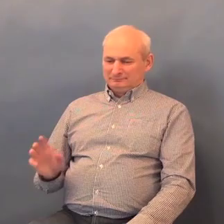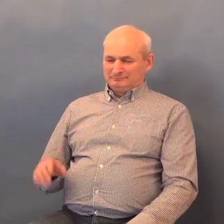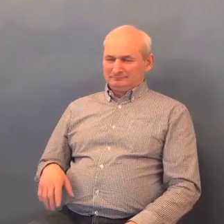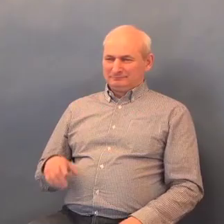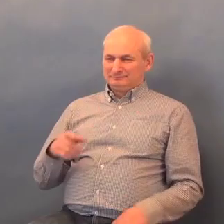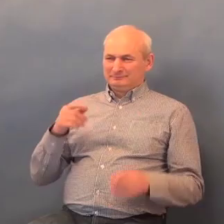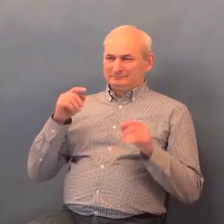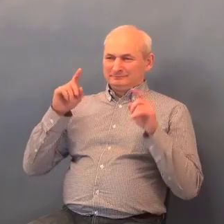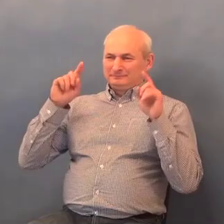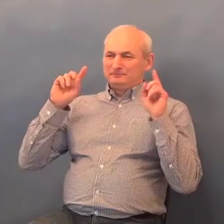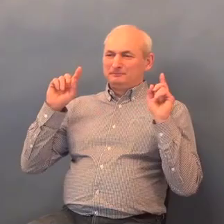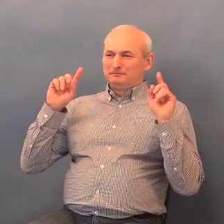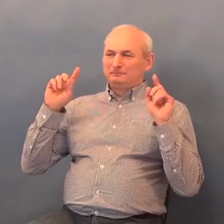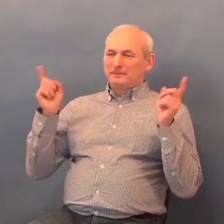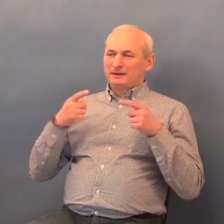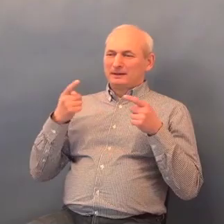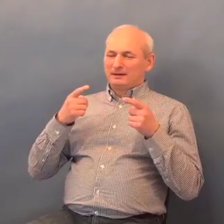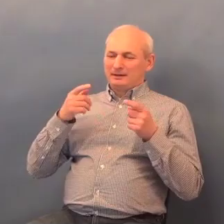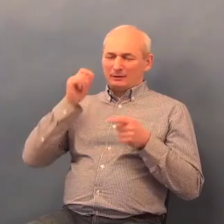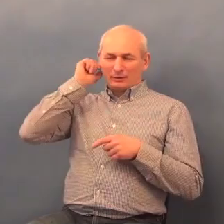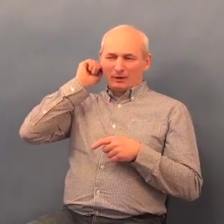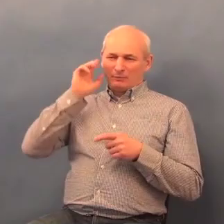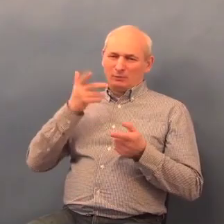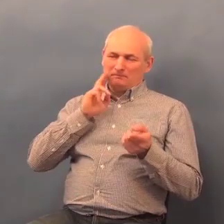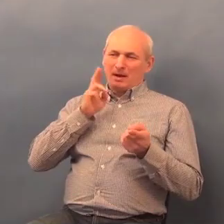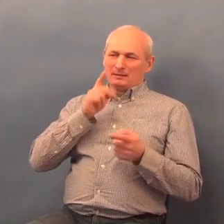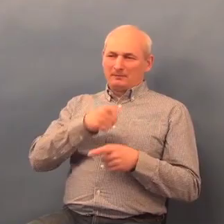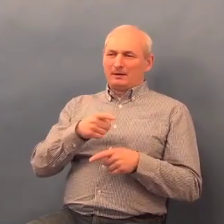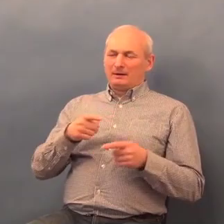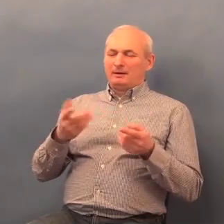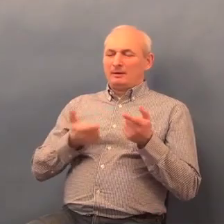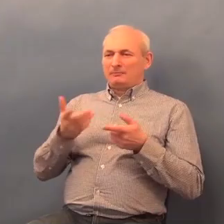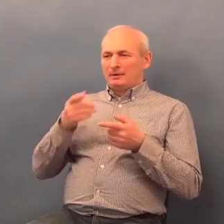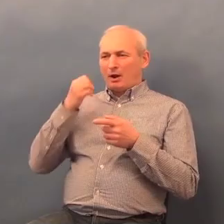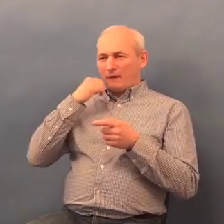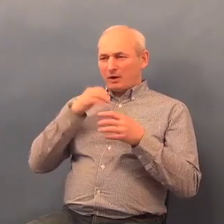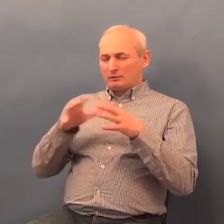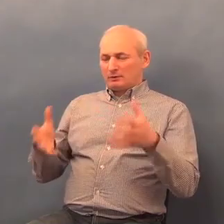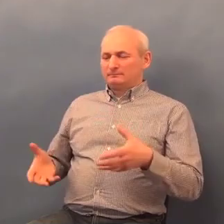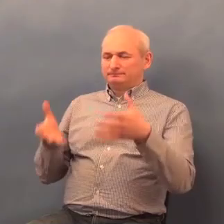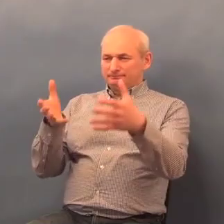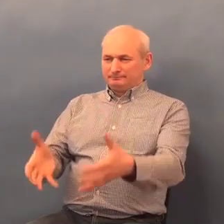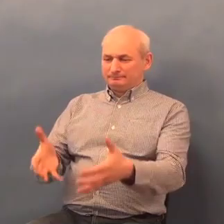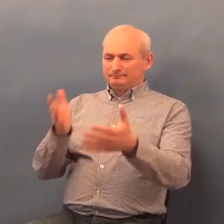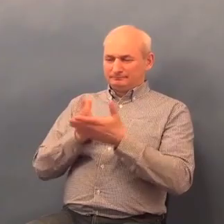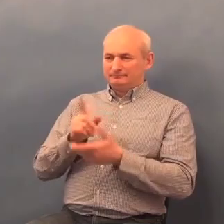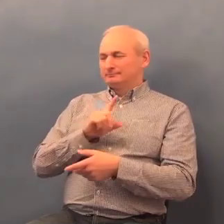Kobieta myszka, czyli mama przygotowuje owoce, wkłada je do miski i stawia ją przed sobą, odchodzi.